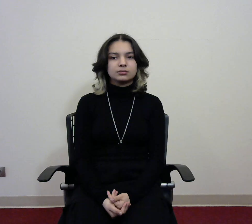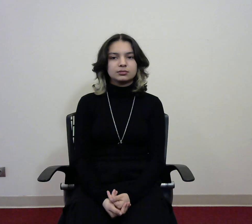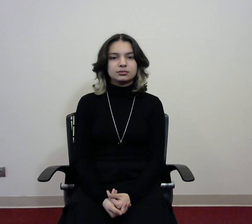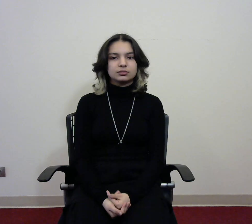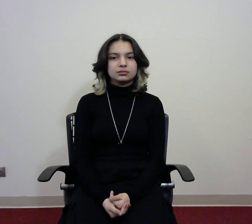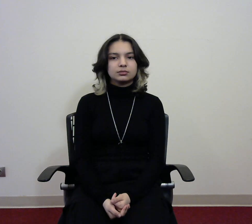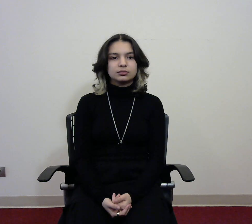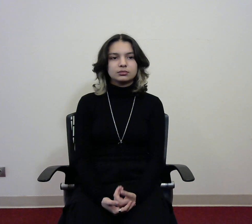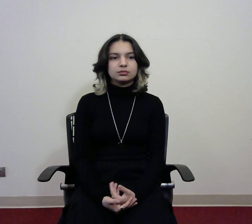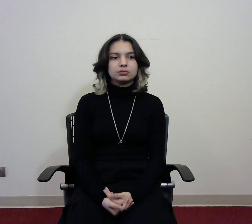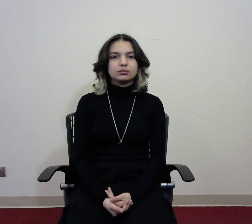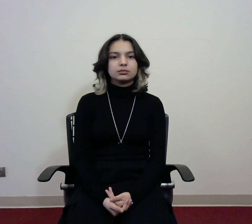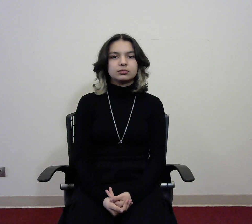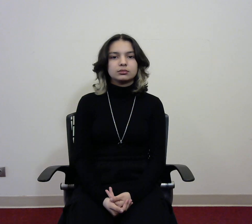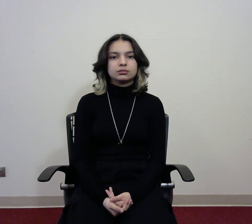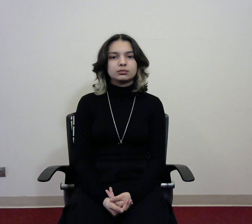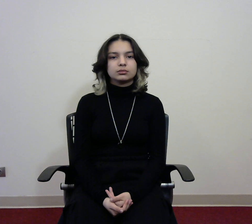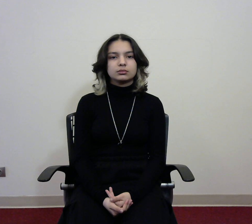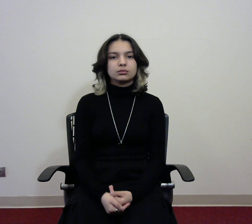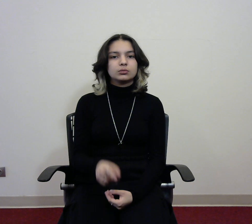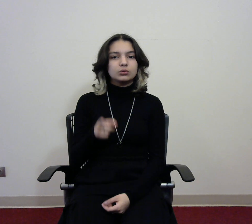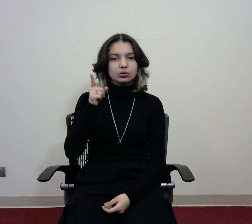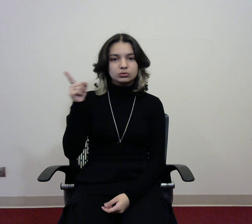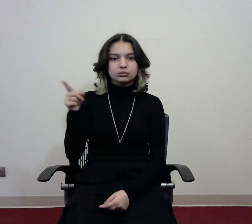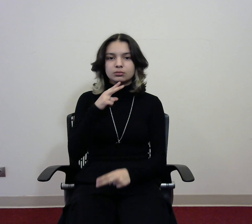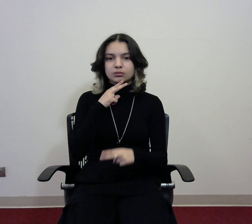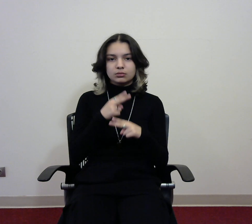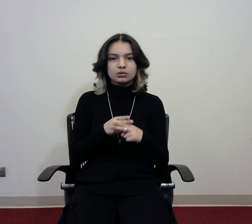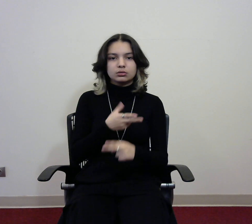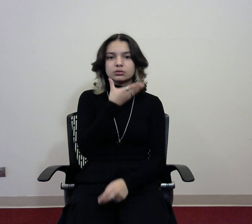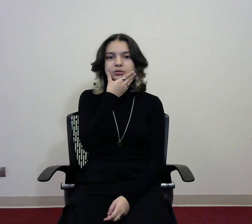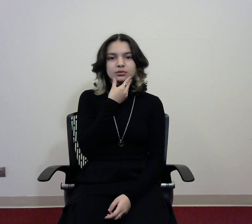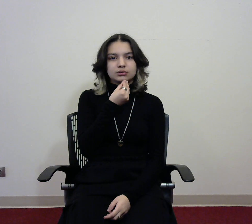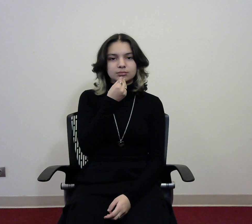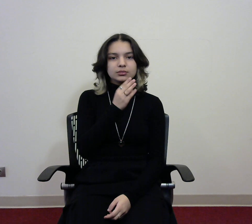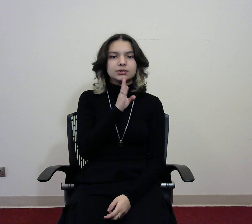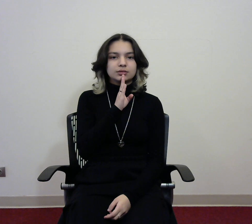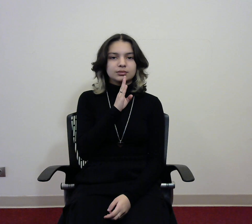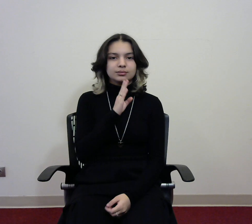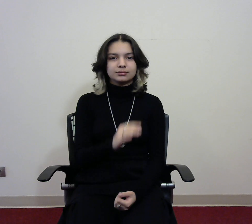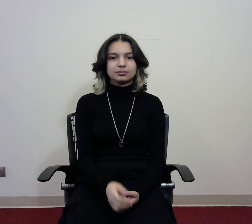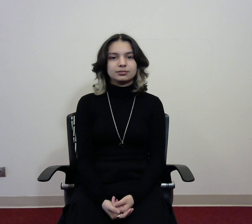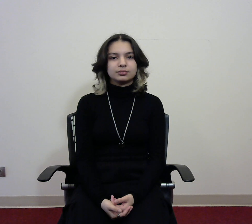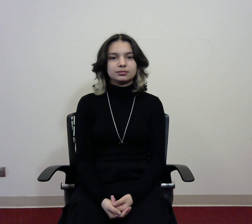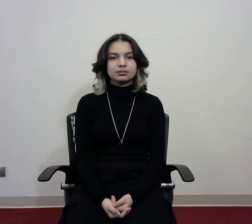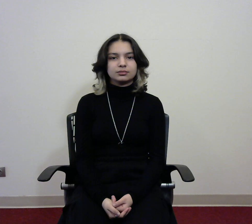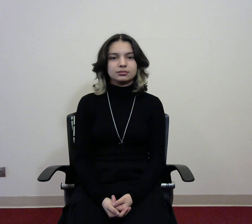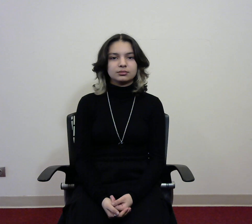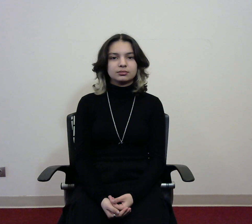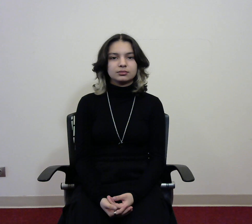Onun bacısı gözəl qızdır